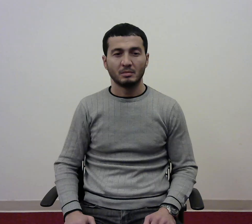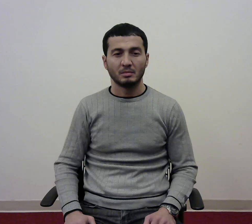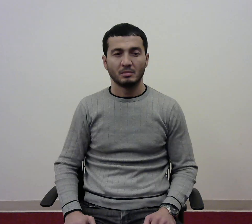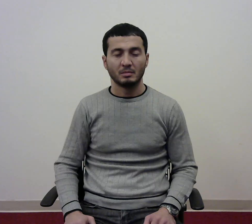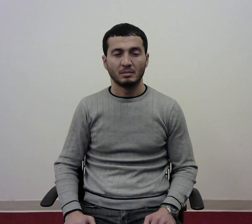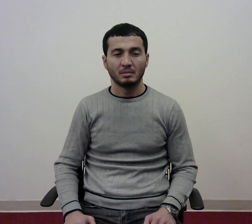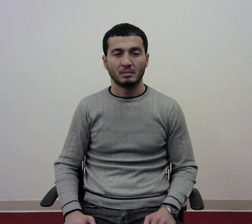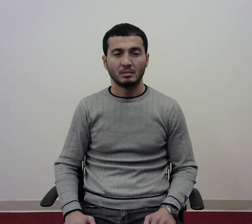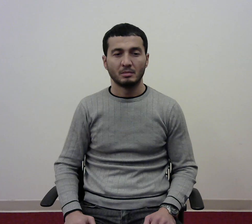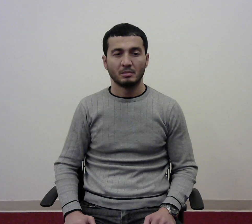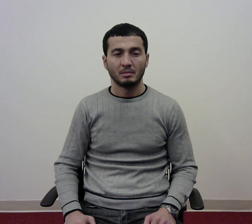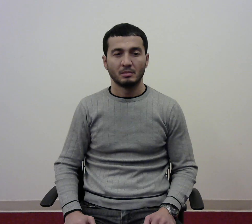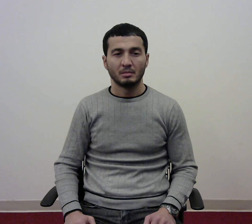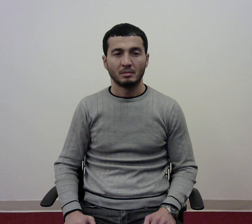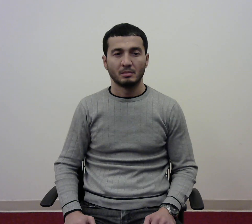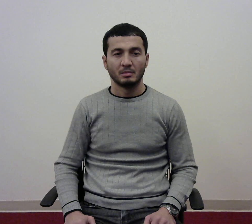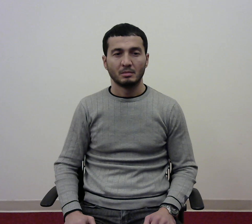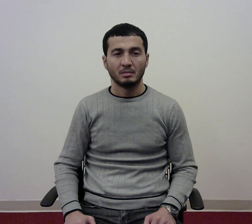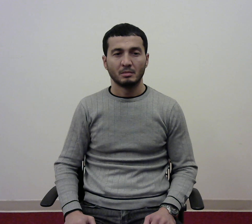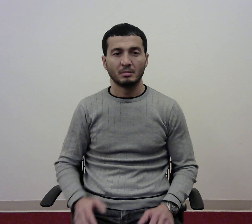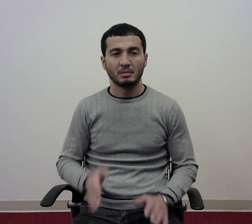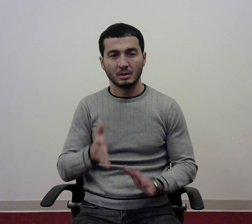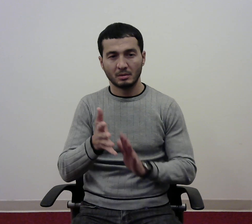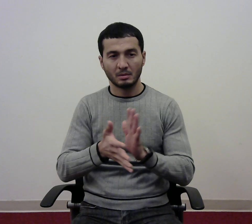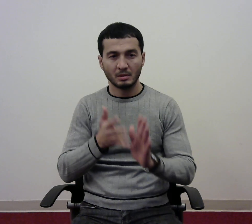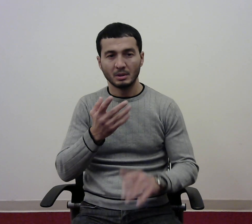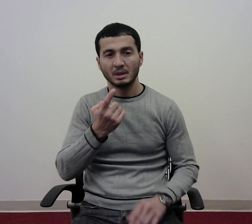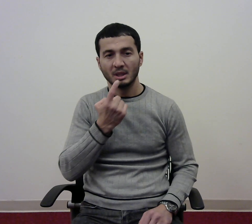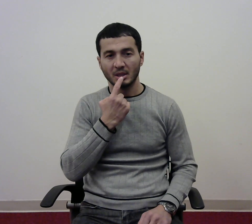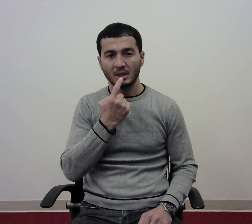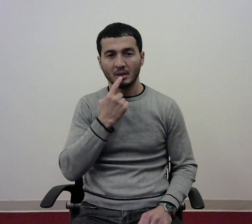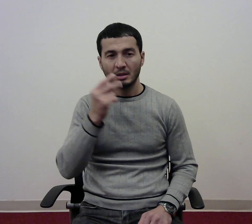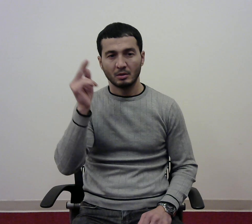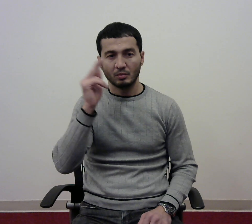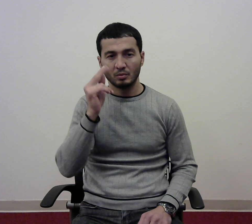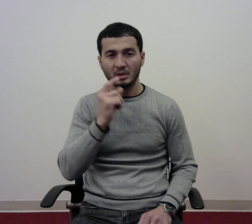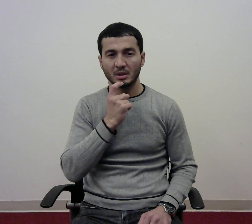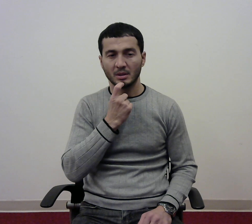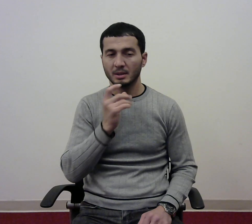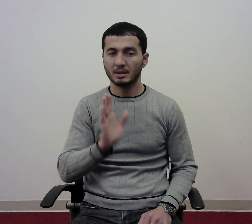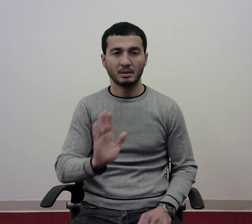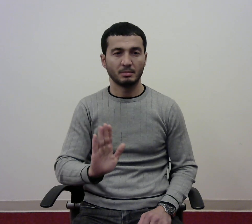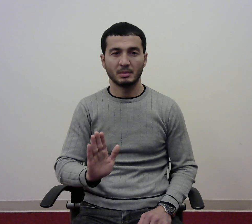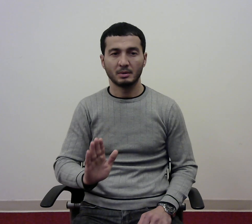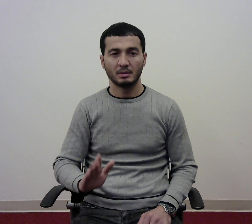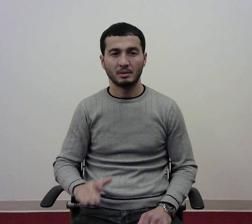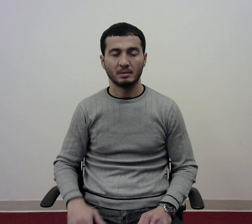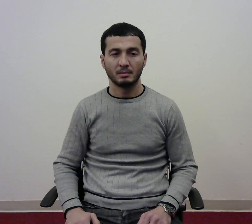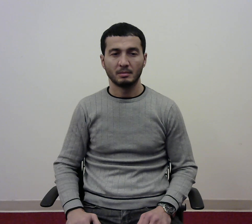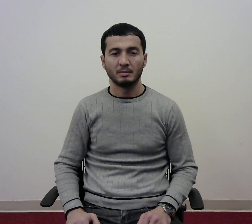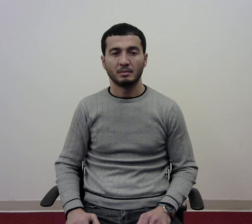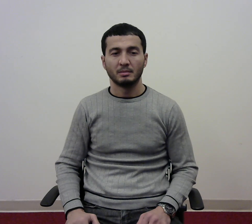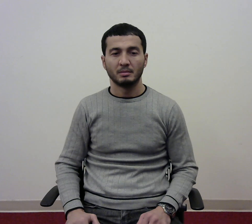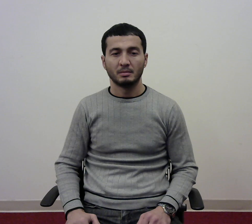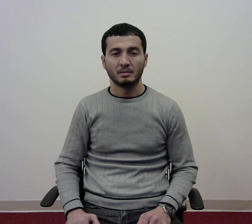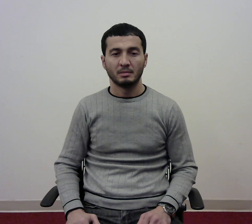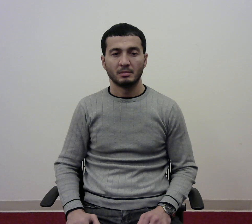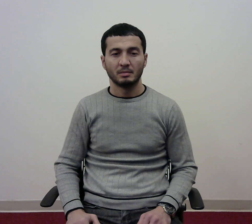İşarə dilini öyrənmək çətin deyil